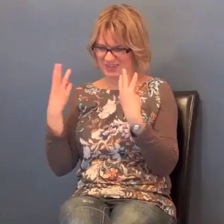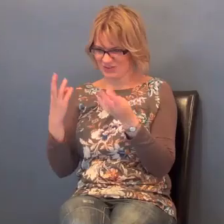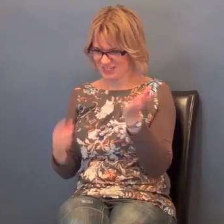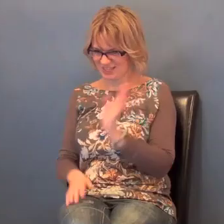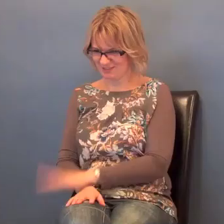Jest to ważne dla mnie.